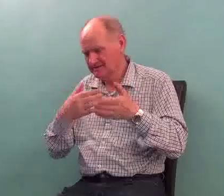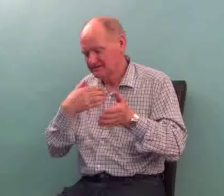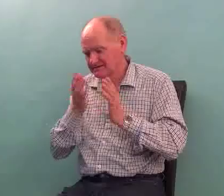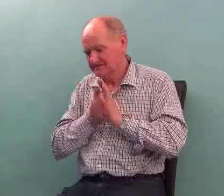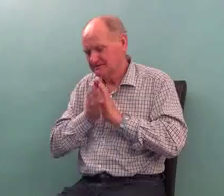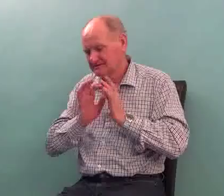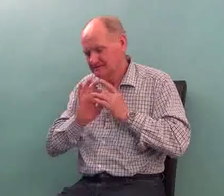Migamy ze sobą przez internet.